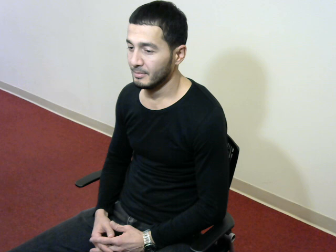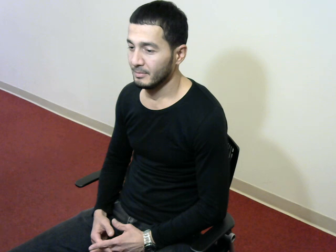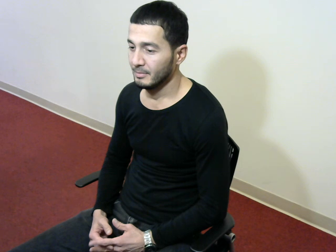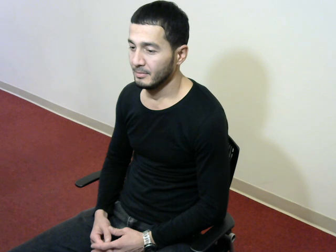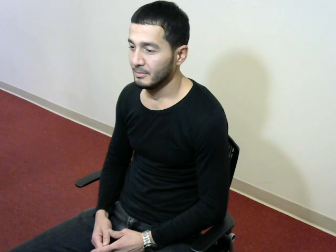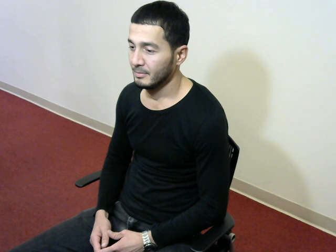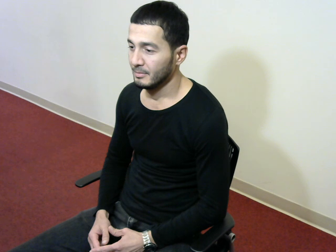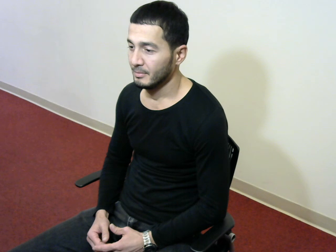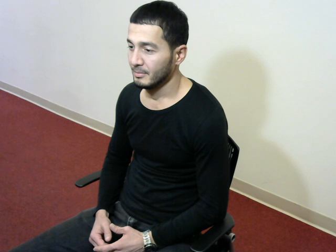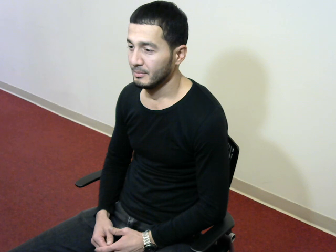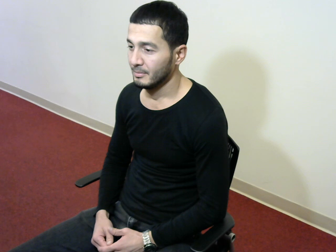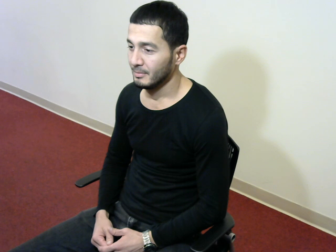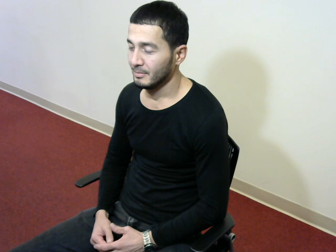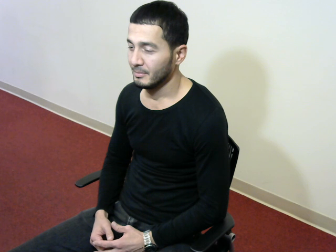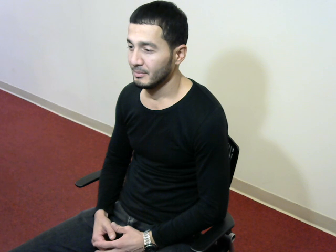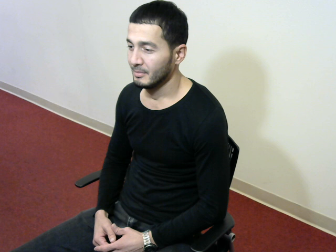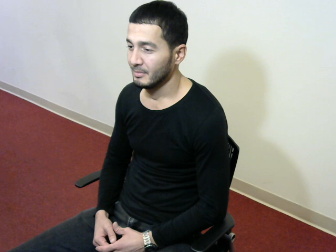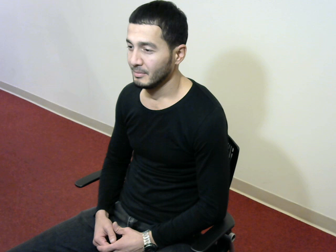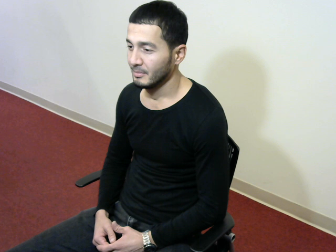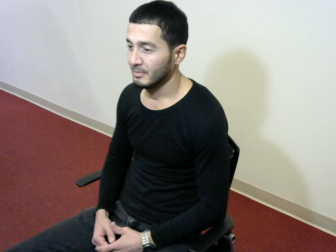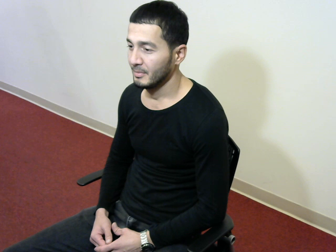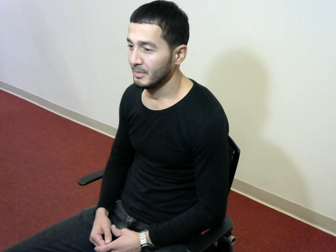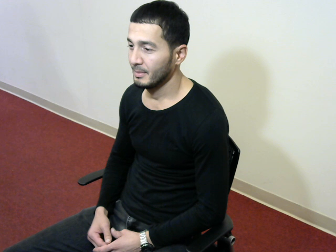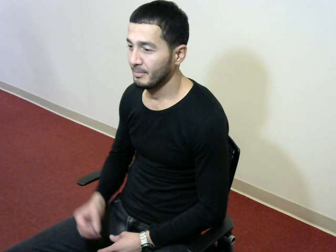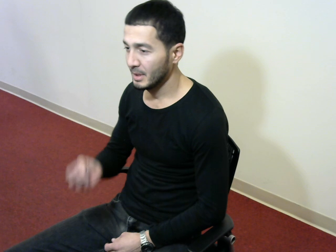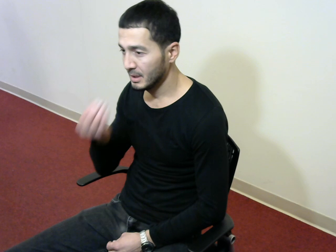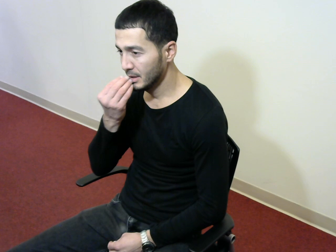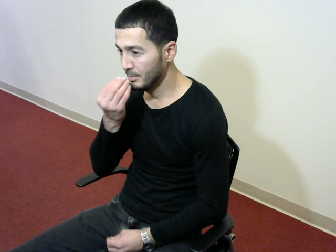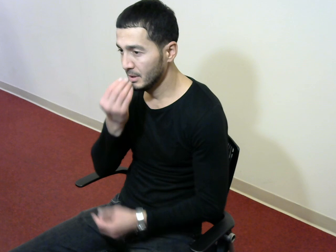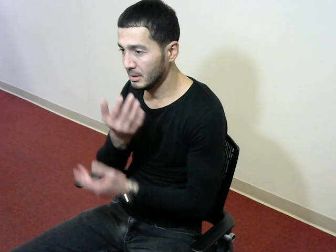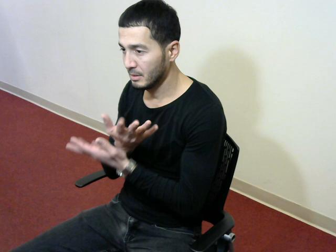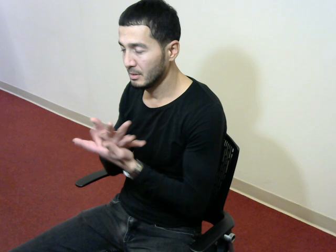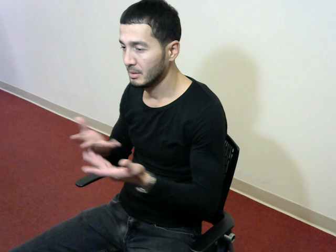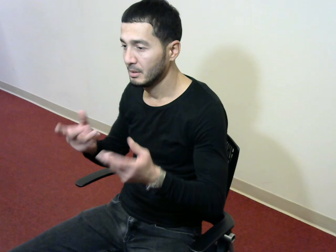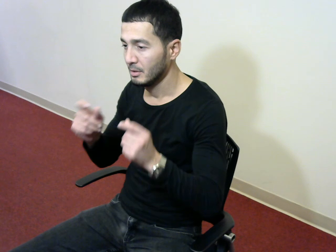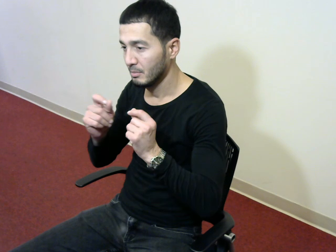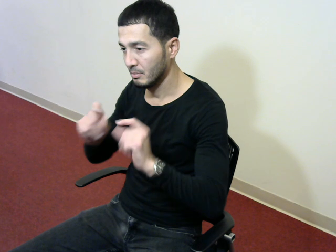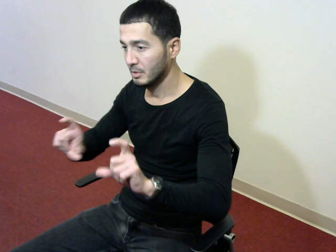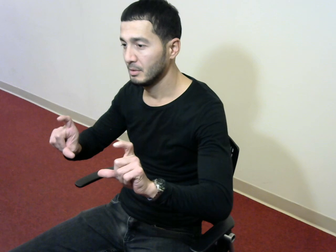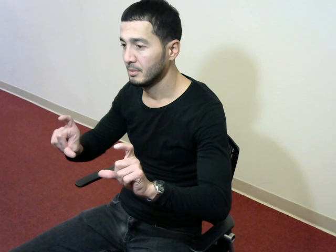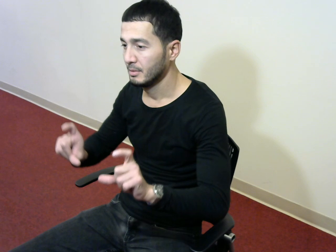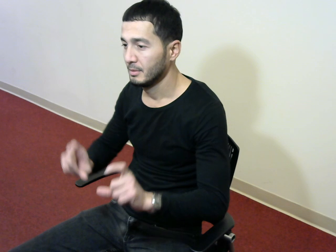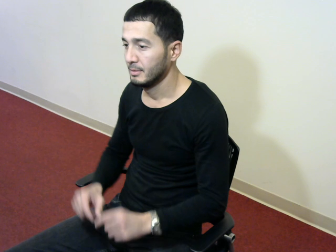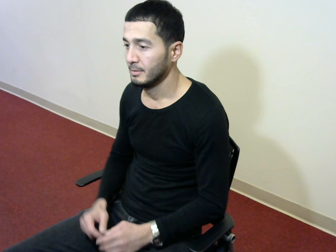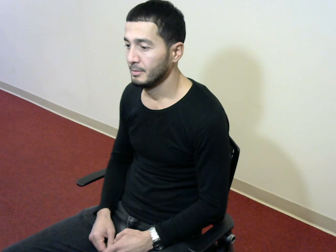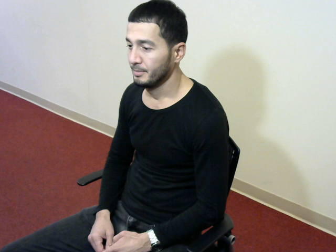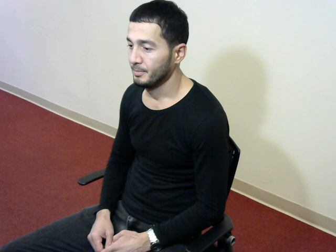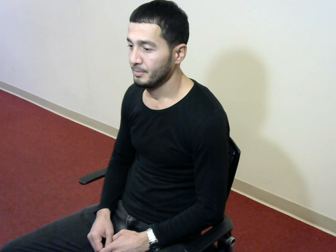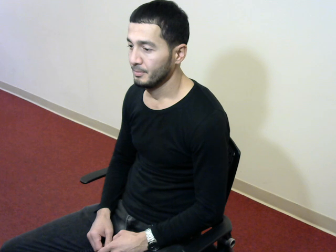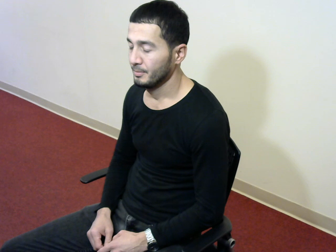Ərzaq bahalaşıb